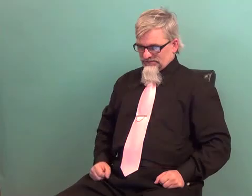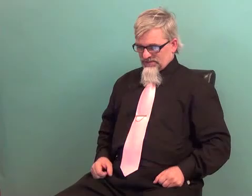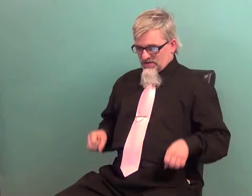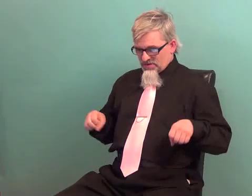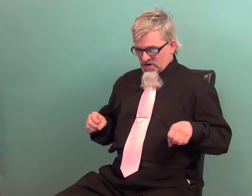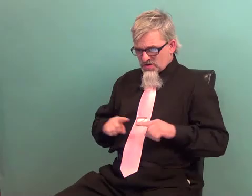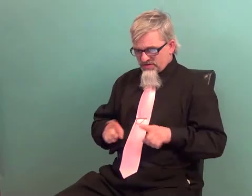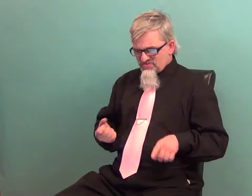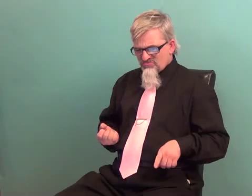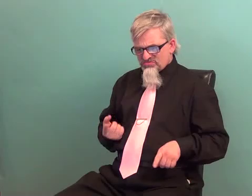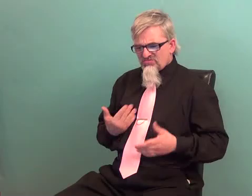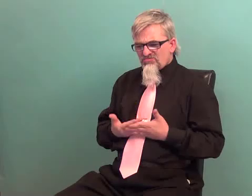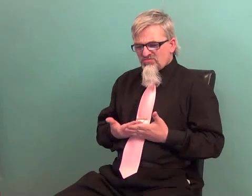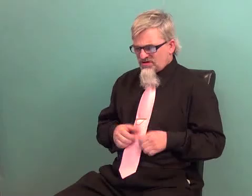Na motorze nie wolno? Dziwnie, dlaczego?